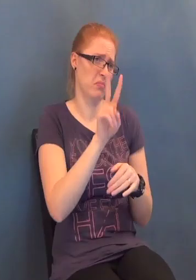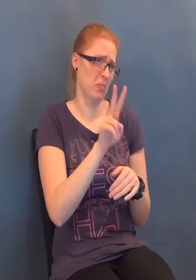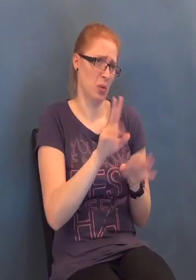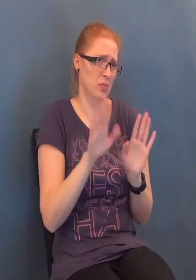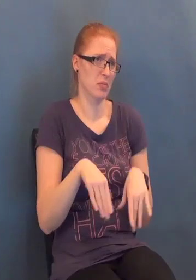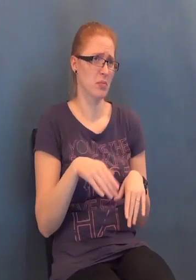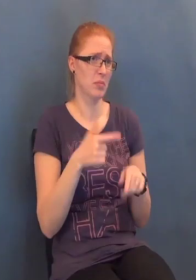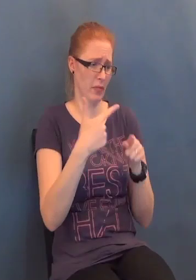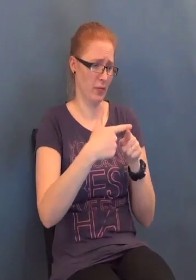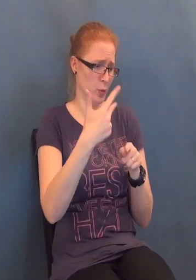Mogą być dwie godziny.